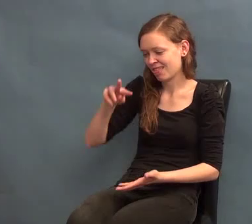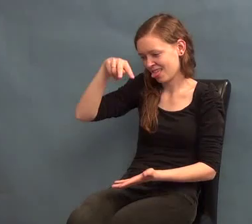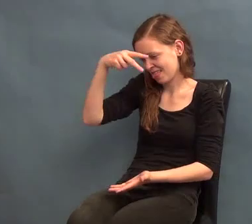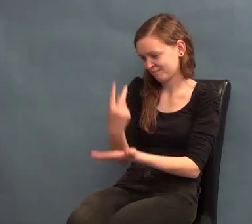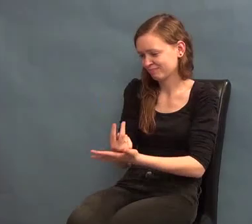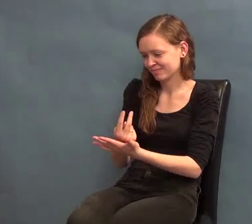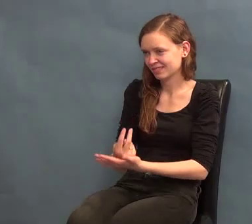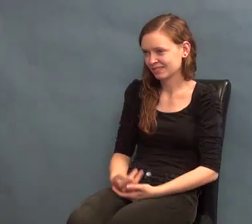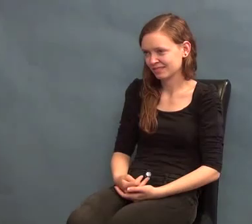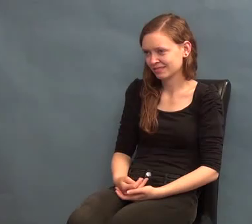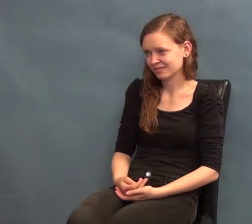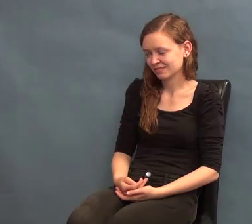Upadek.